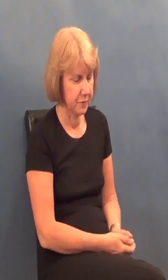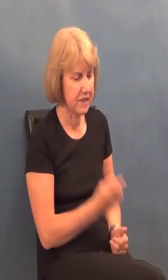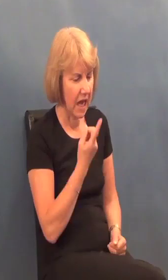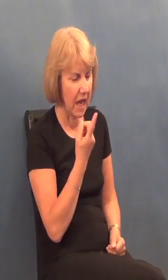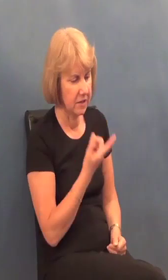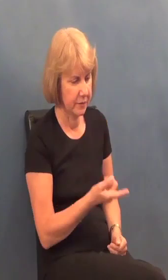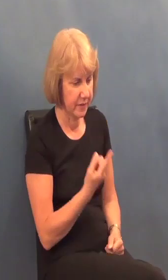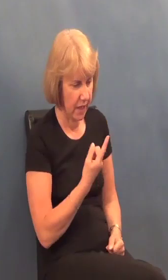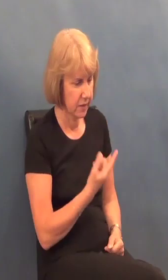Zakaz, zakaz.